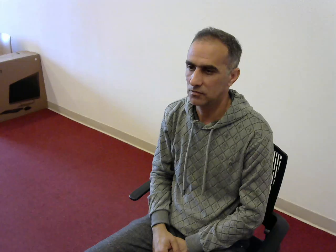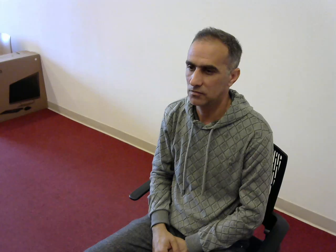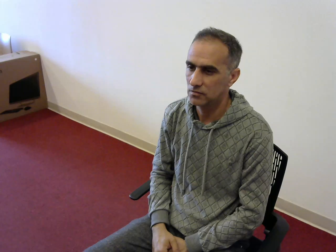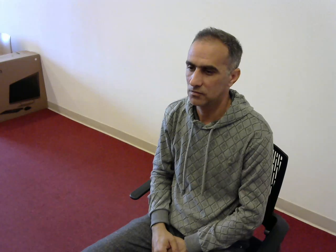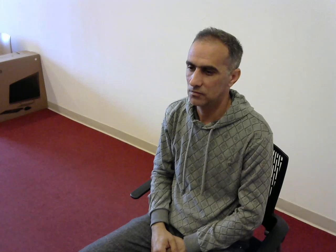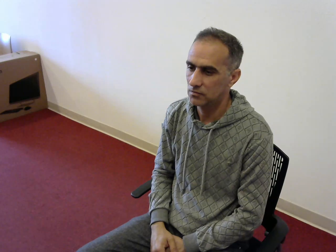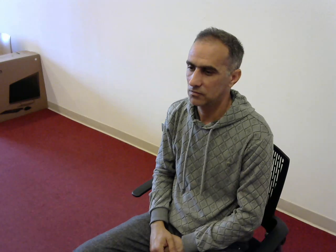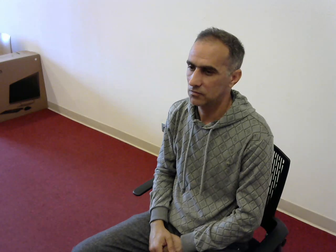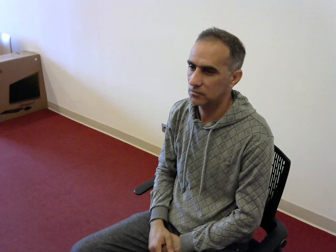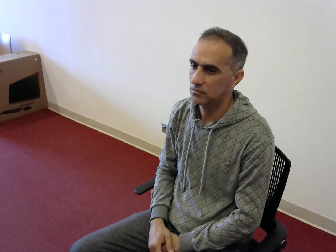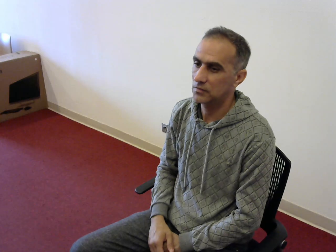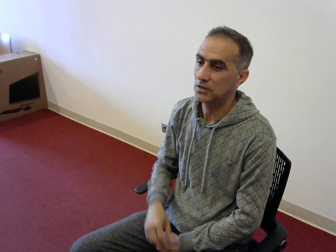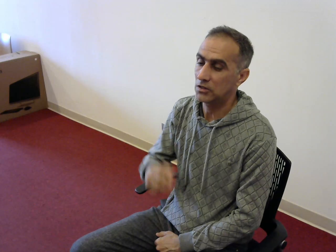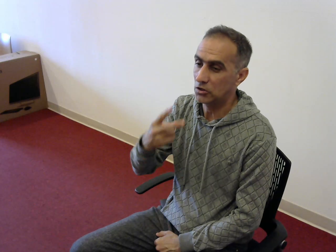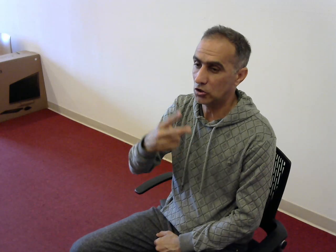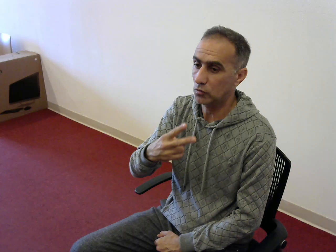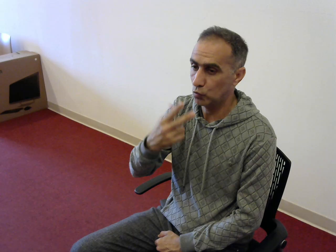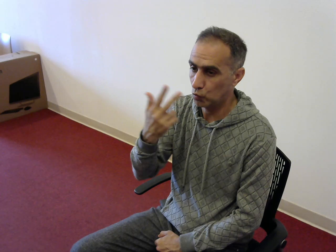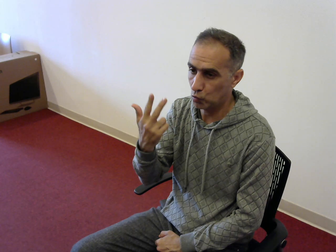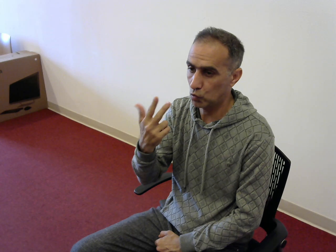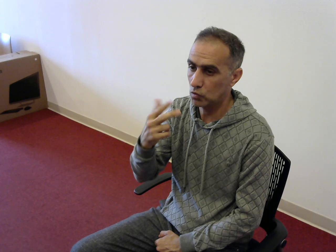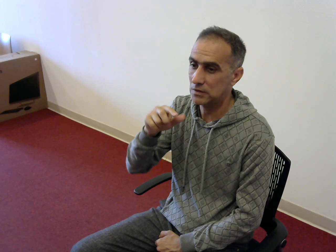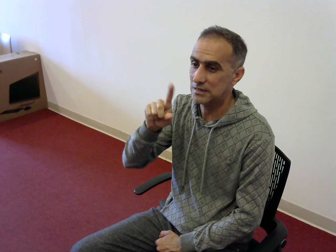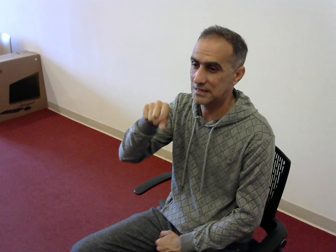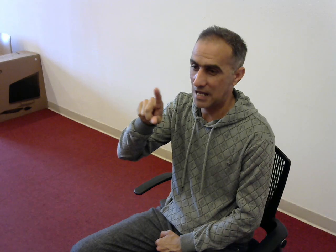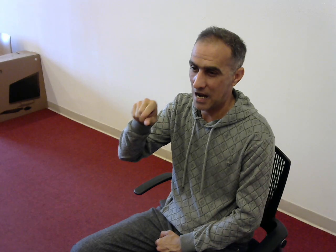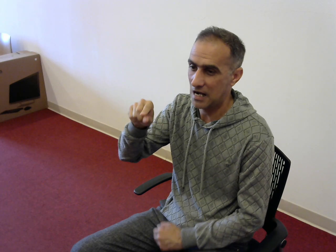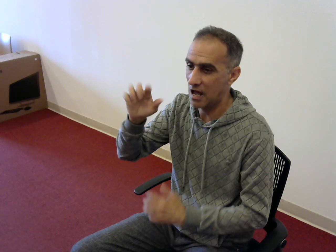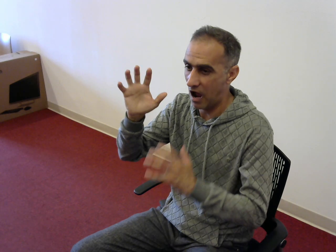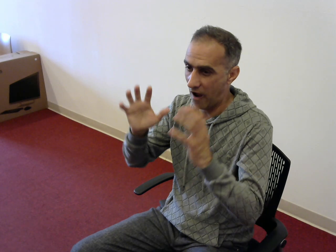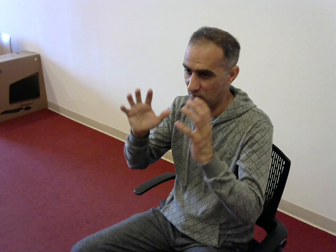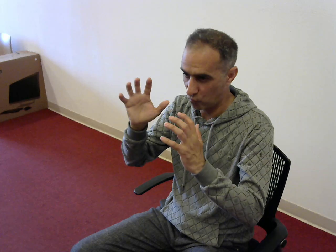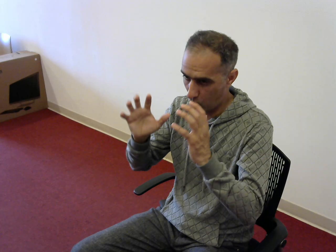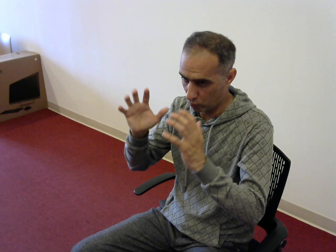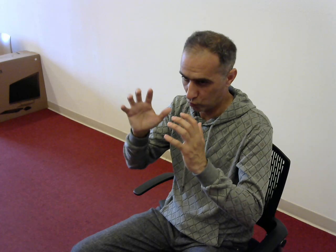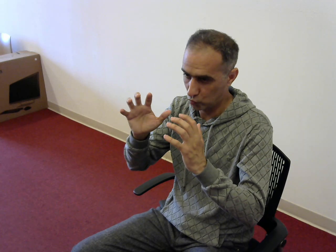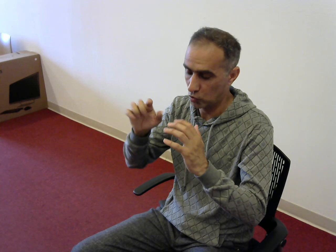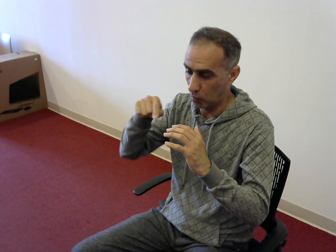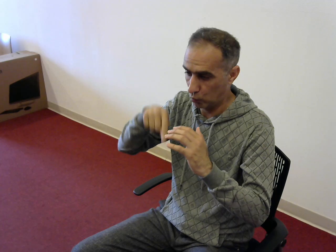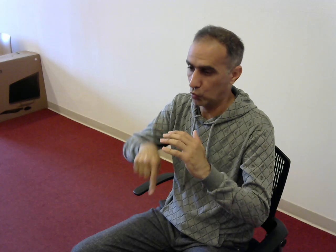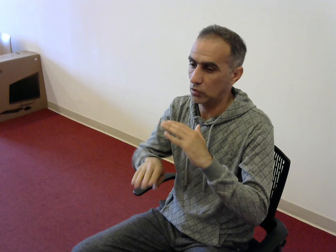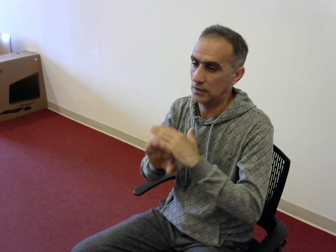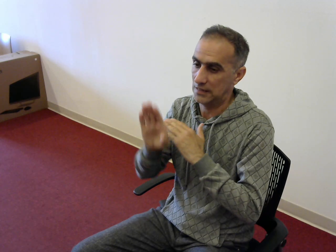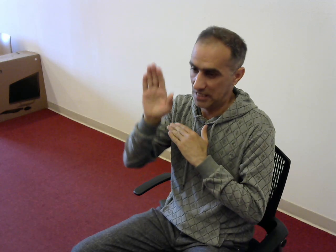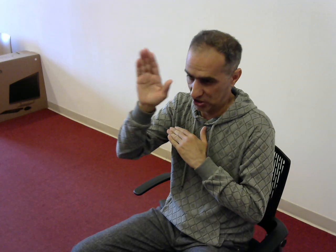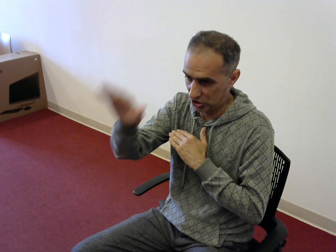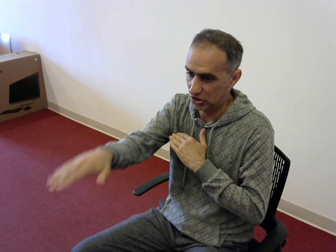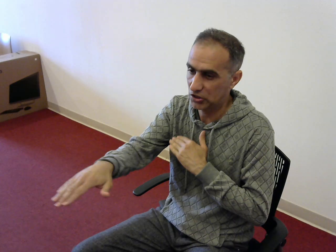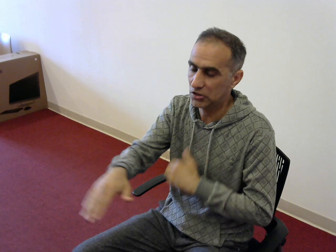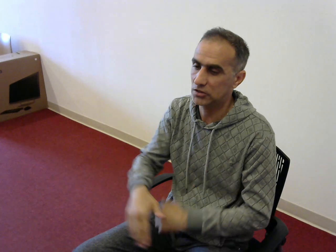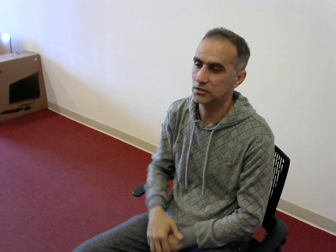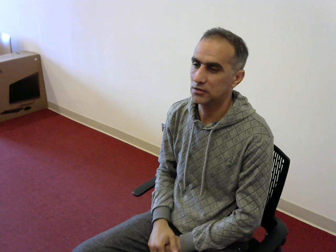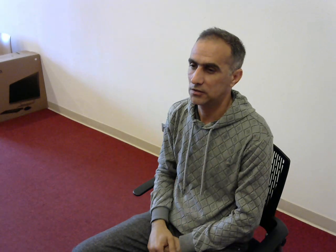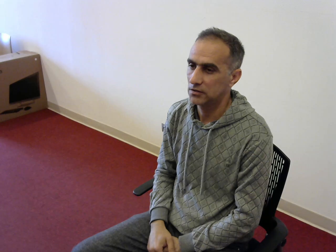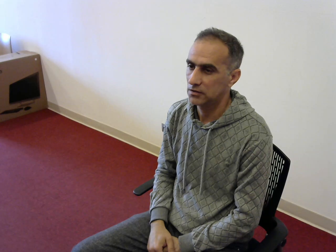23 saylı avtobus burdan keçir?